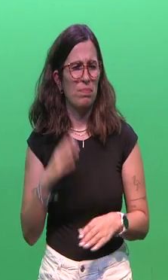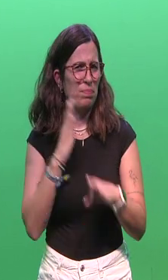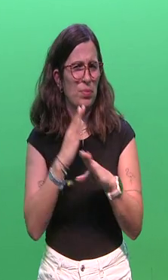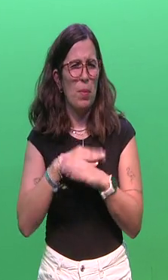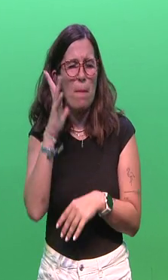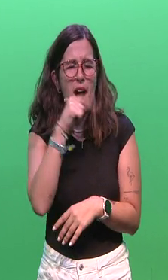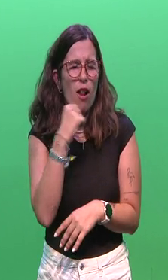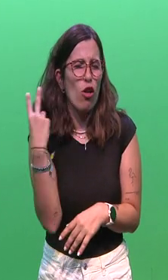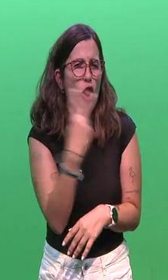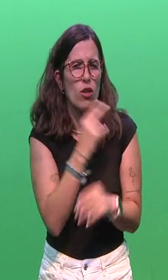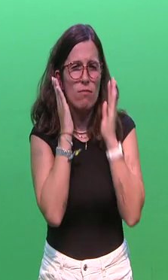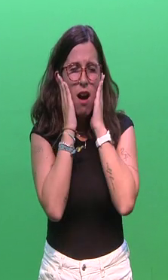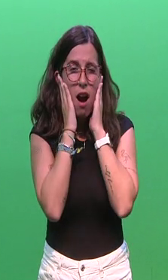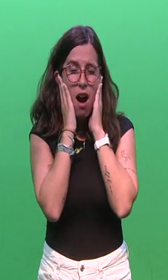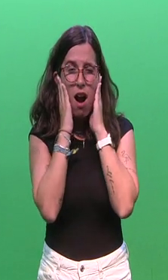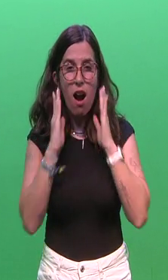Sempre em fan mal les dues orelles.